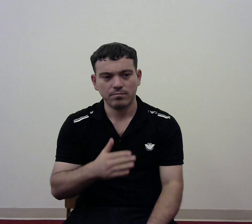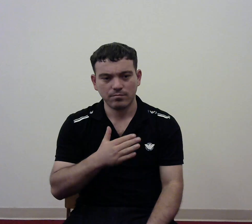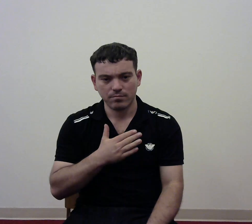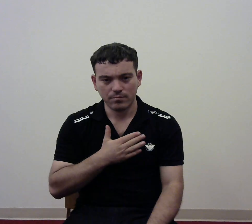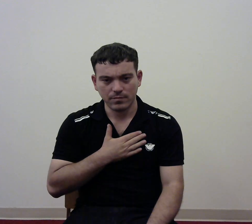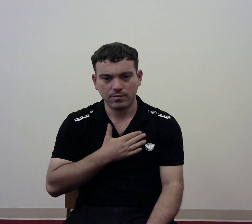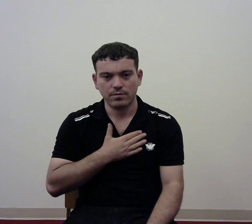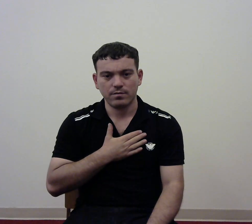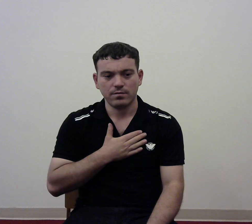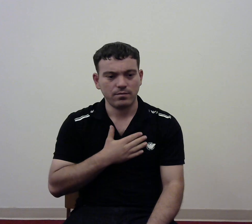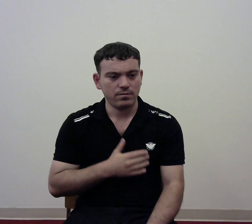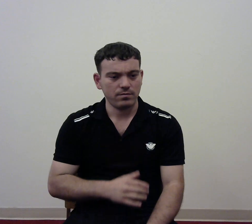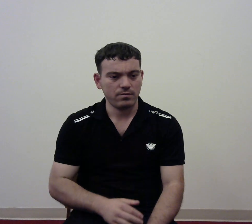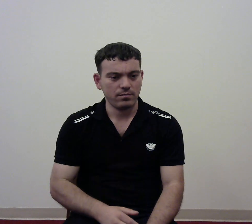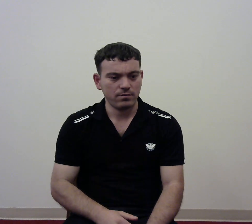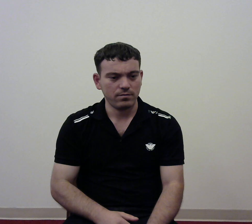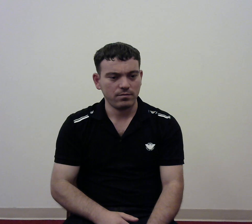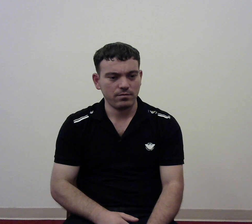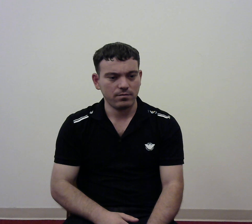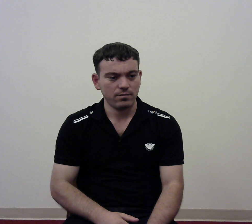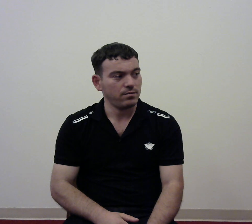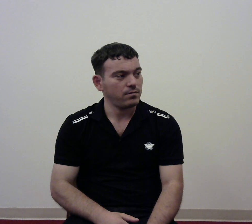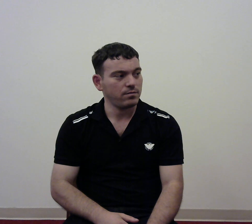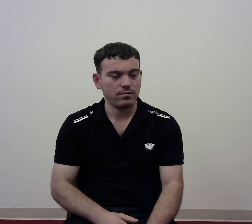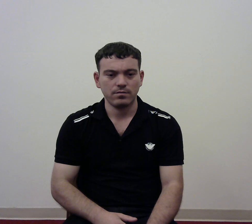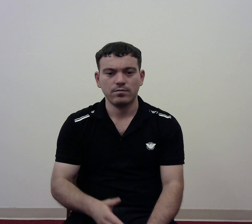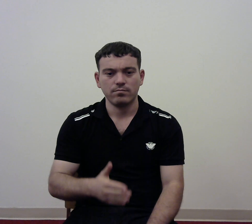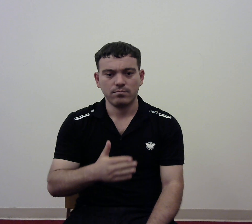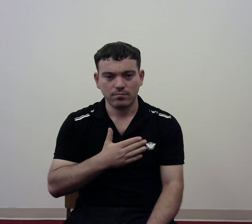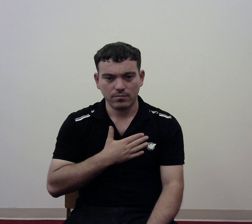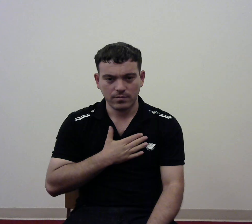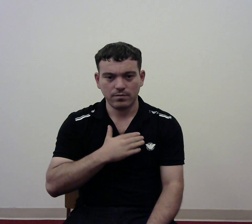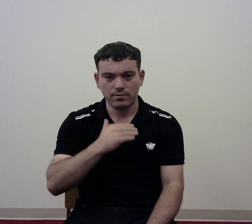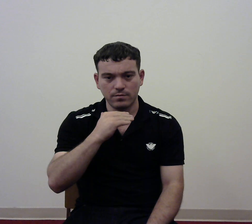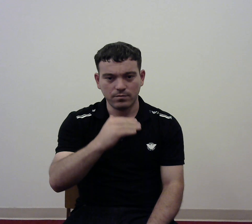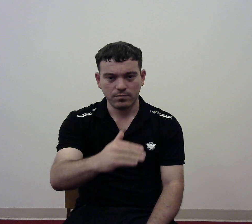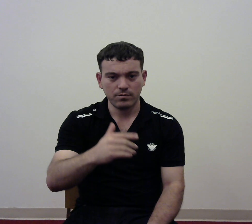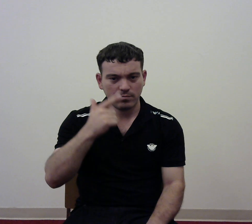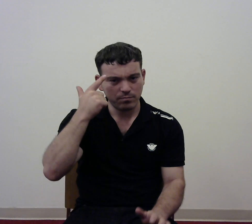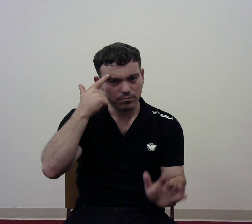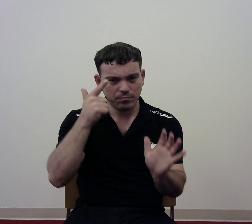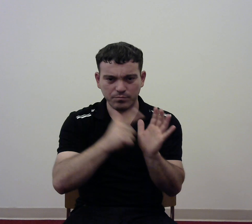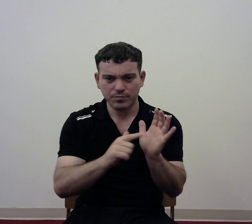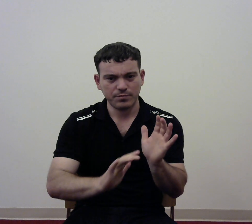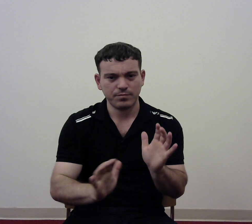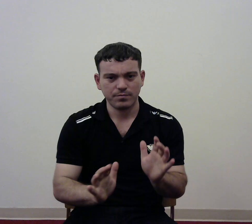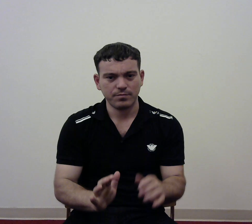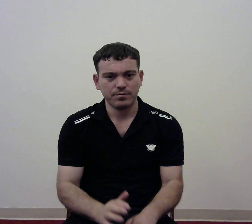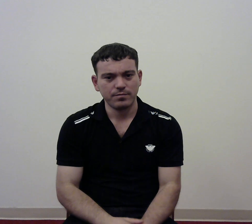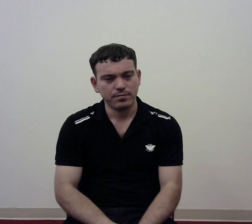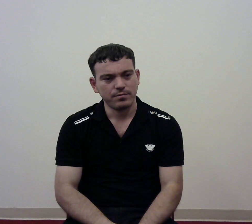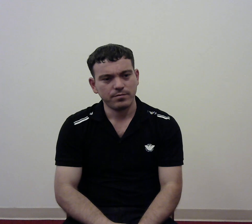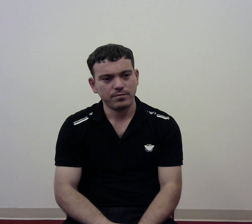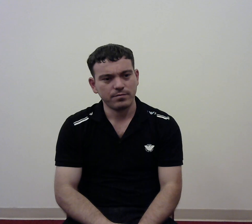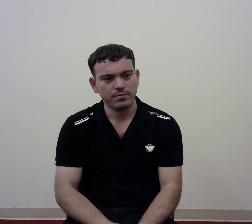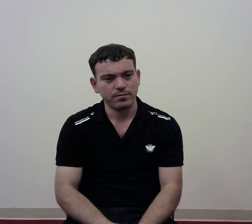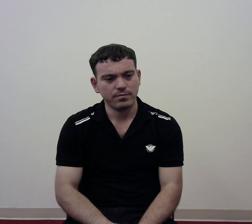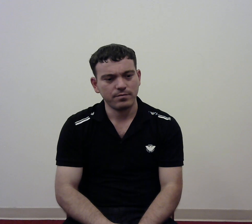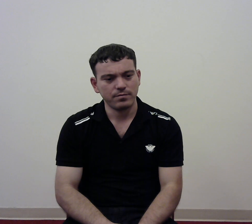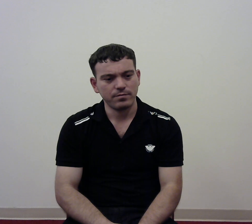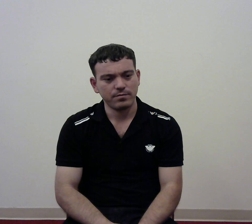Mən sizi başa düşmürəm